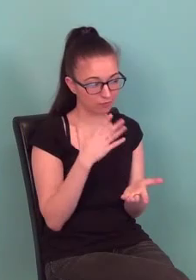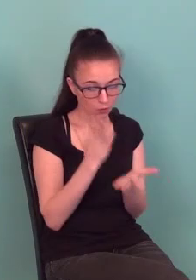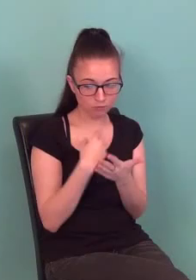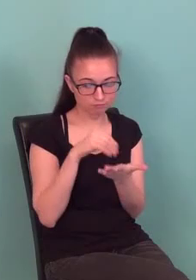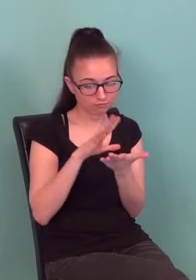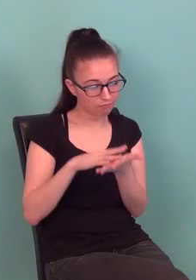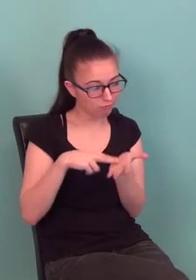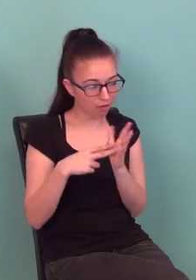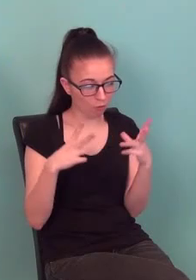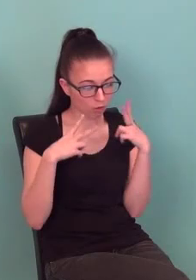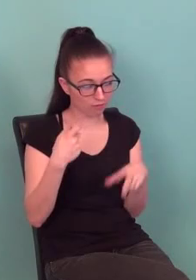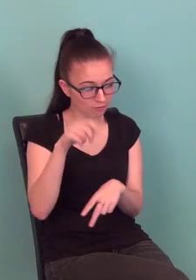Mam już wpisany, zaplanowany urlop.